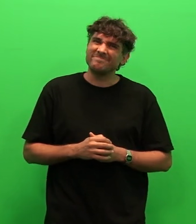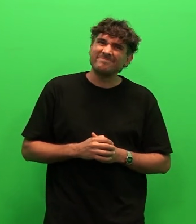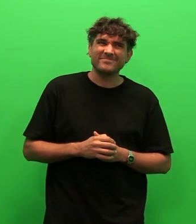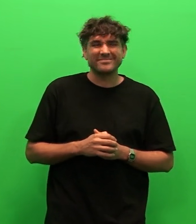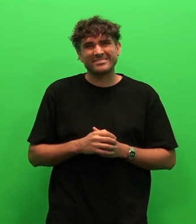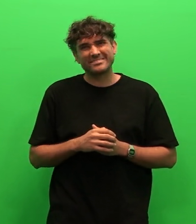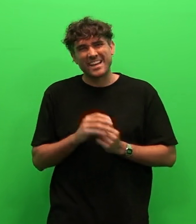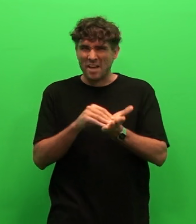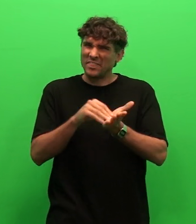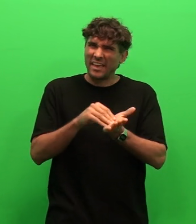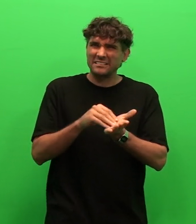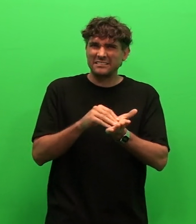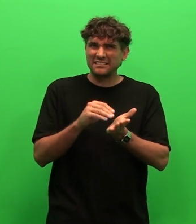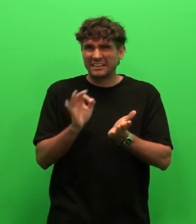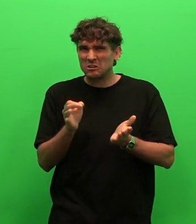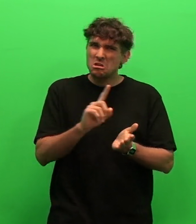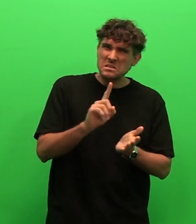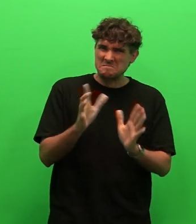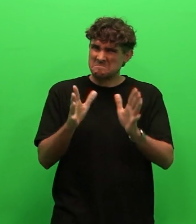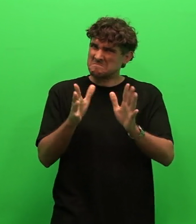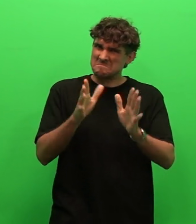No ho sé, de vegades sí i de vegades no, més o menys.